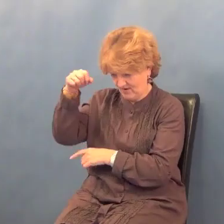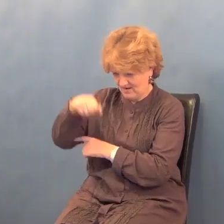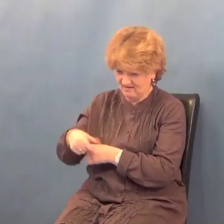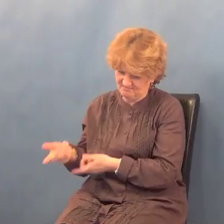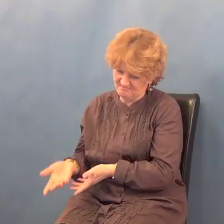Nie wiem.